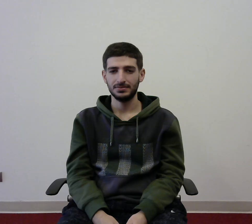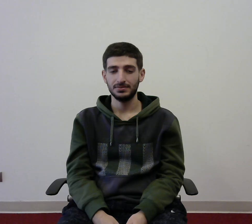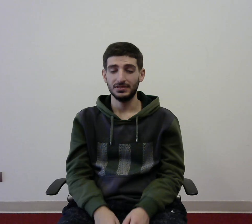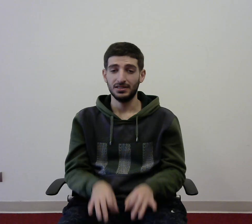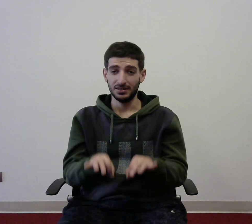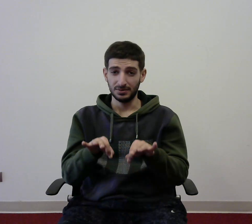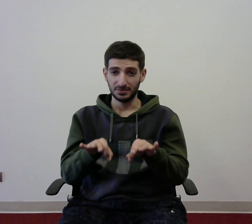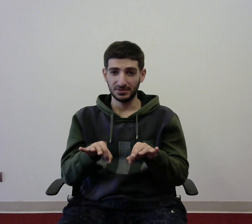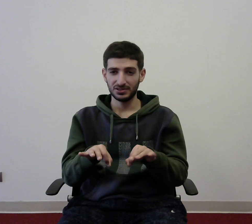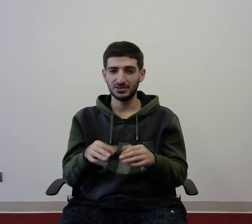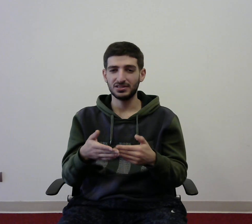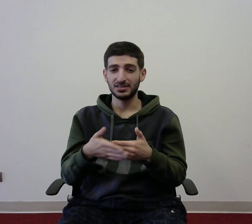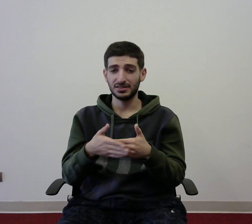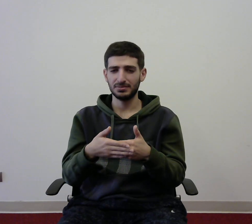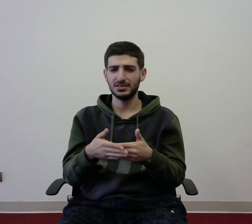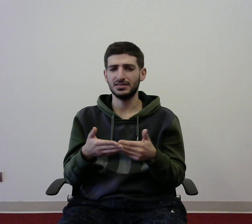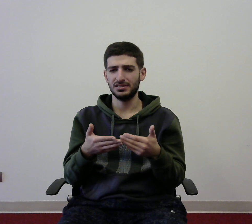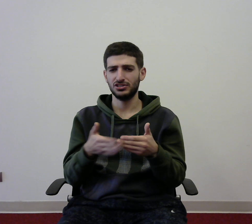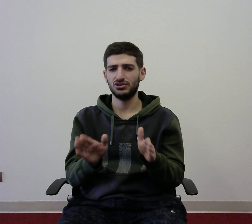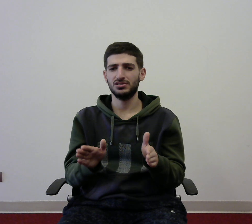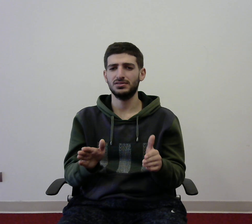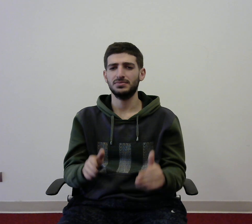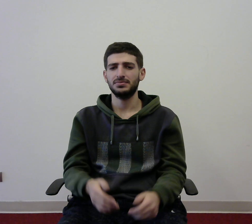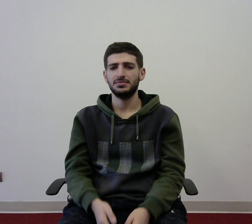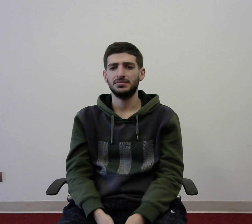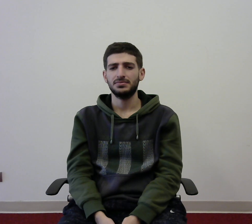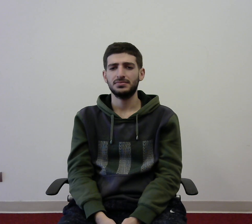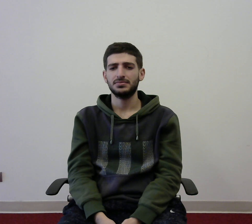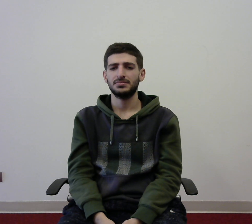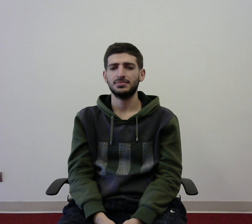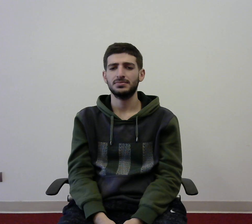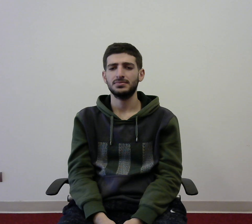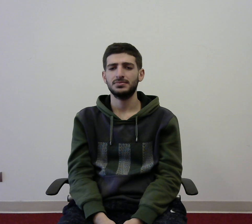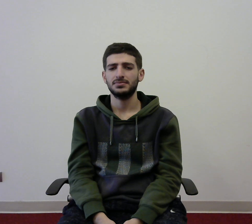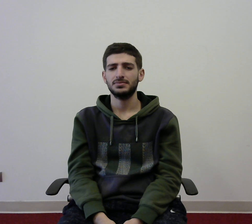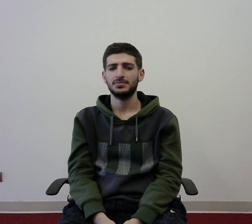Maşının qapısı açıqdır